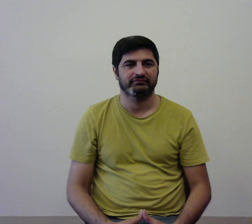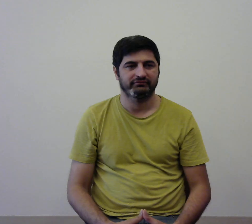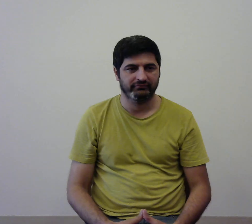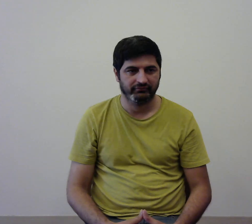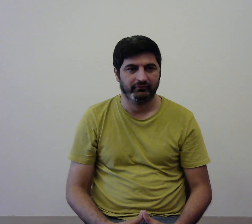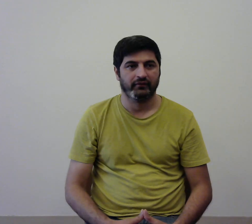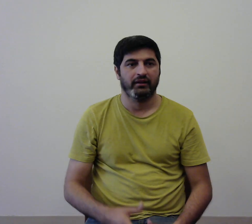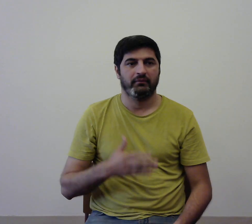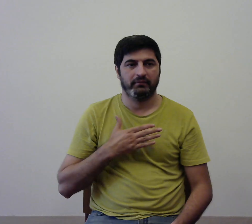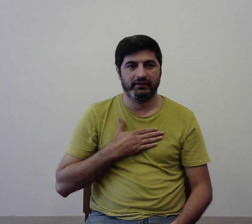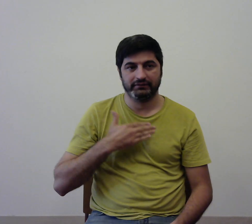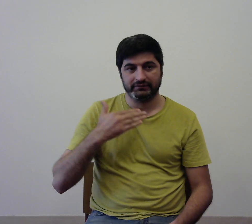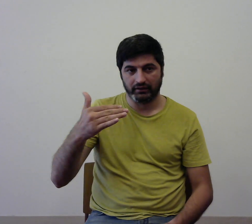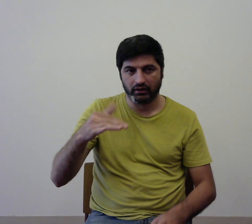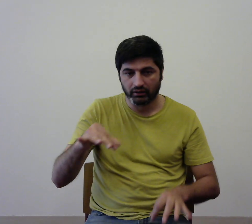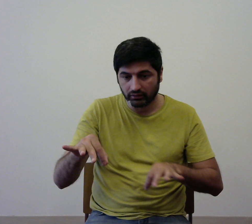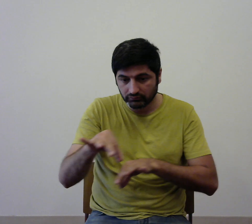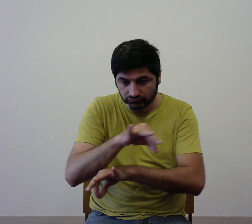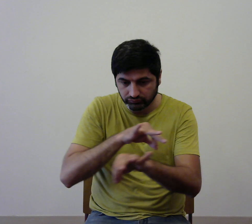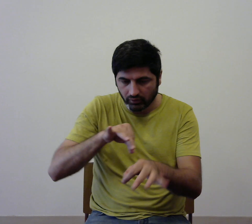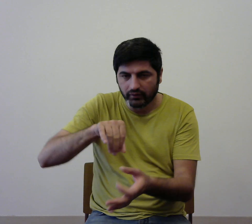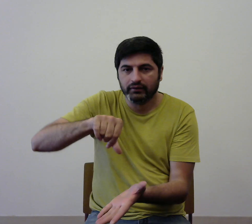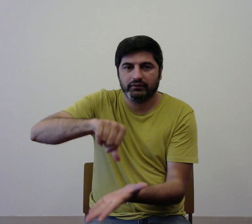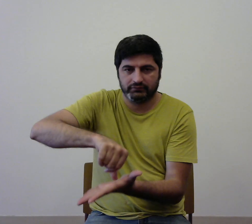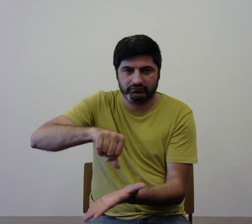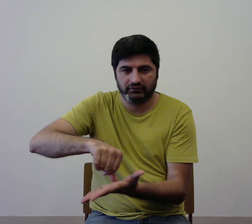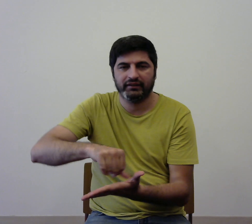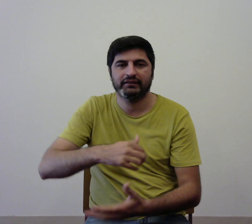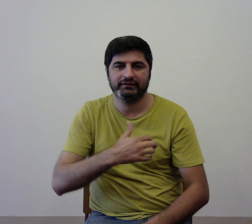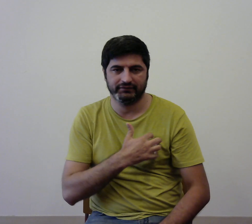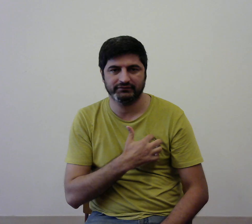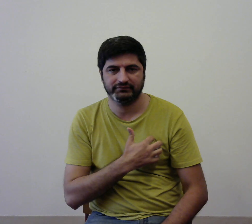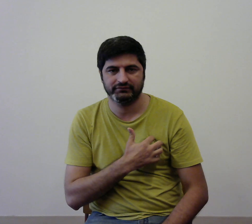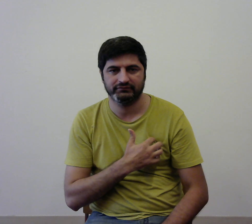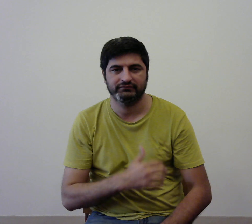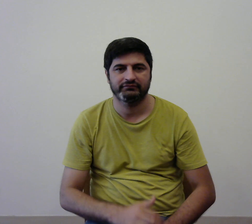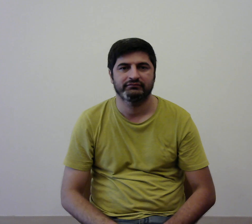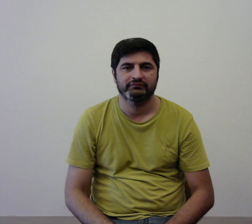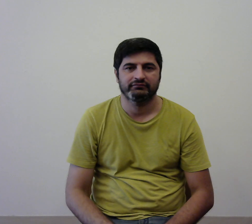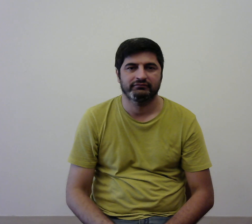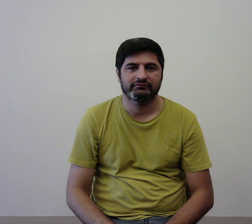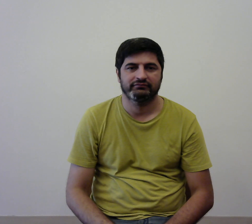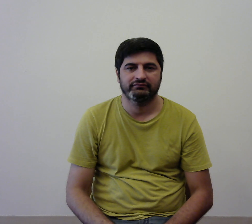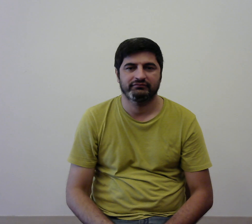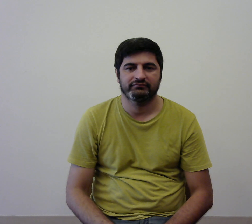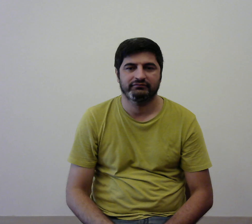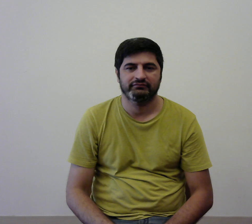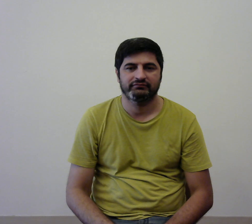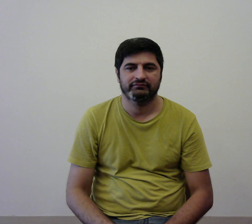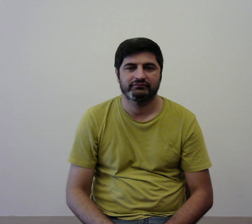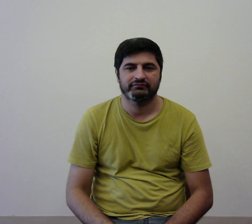Mən sizin layihədə iştirak etmək istərdim